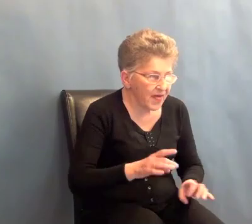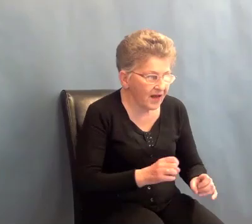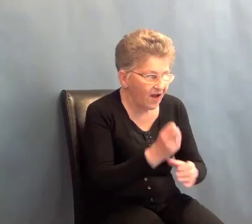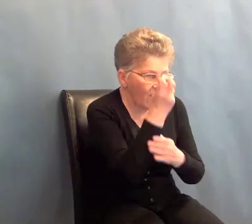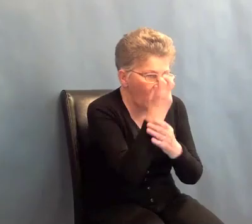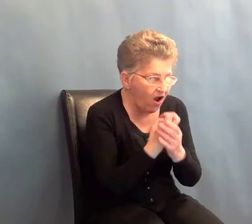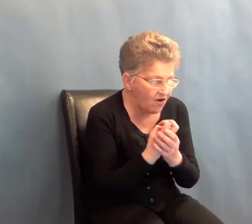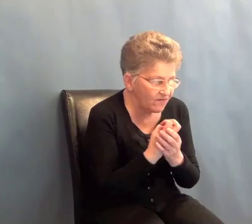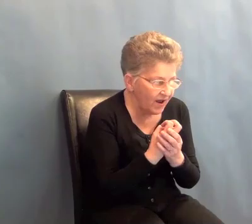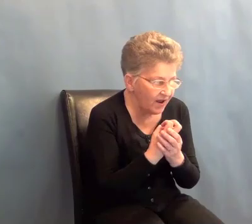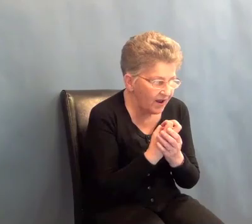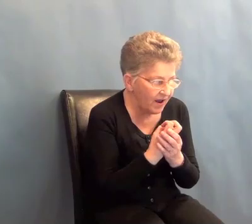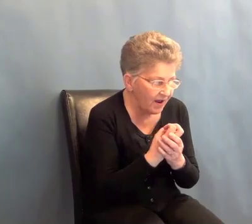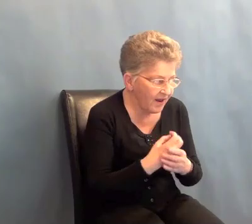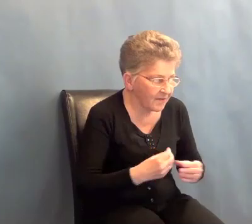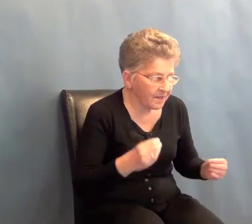Biegać, chować się.